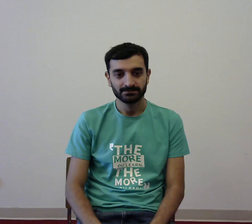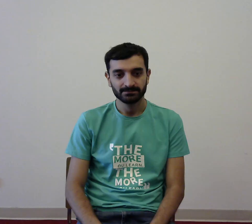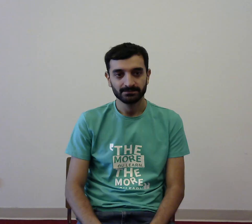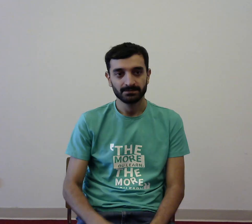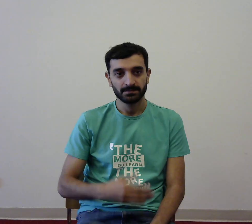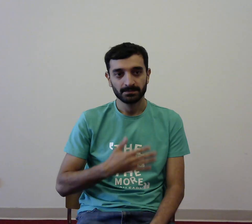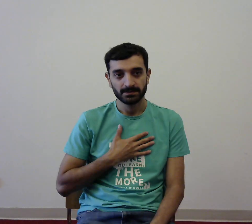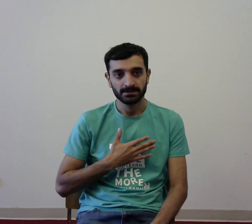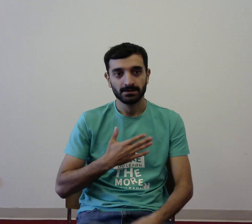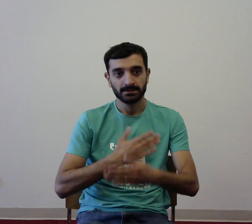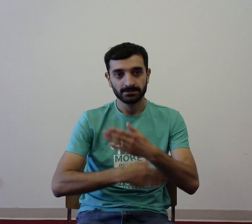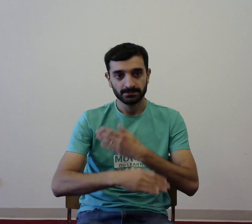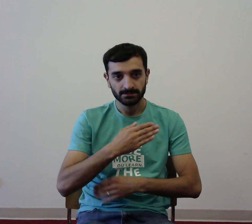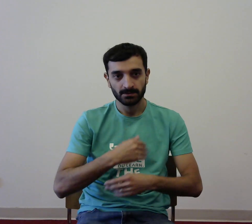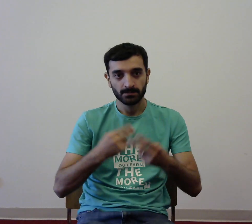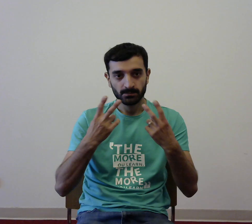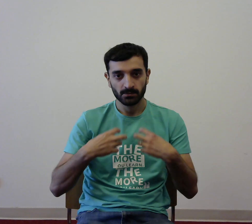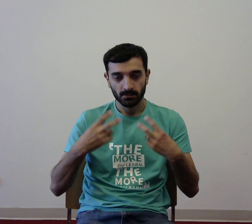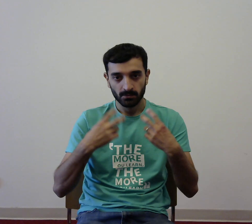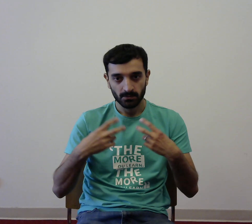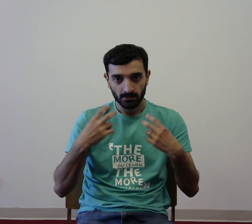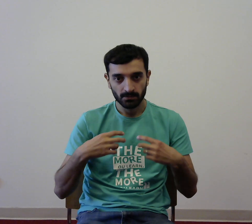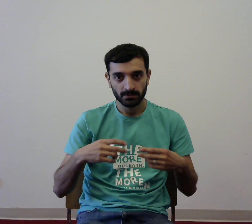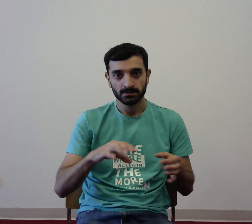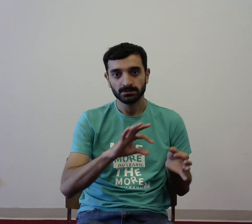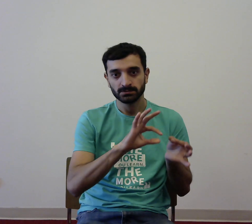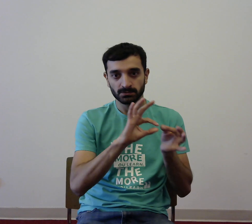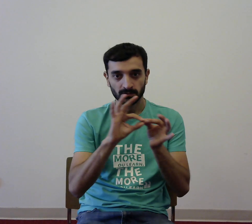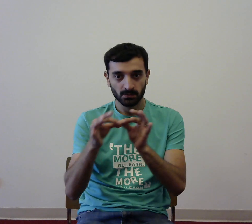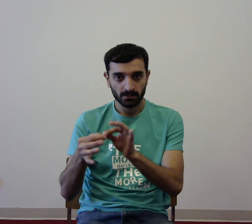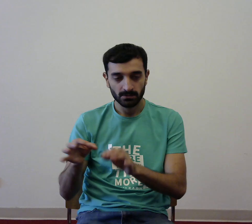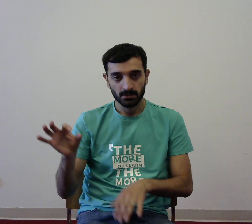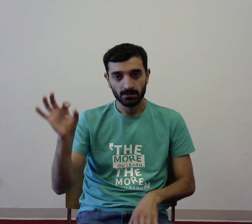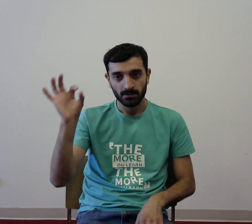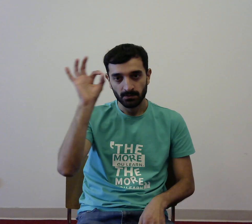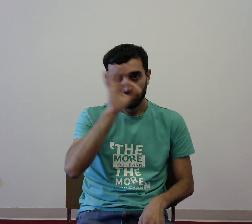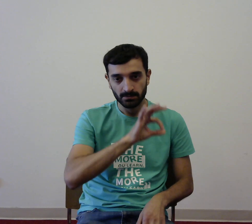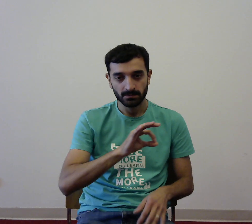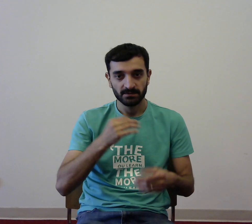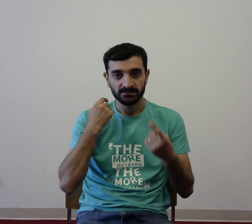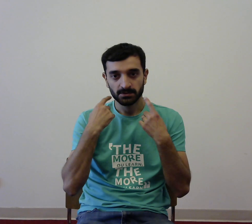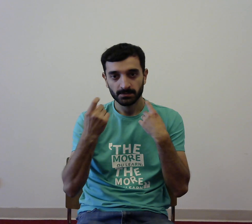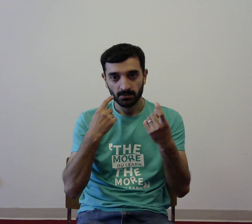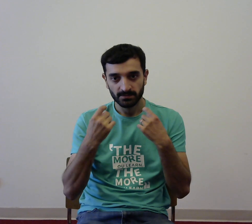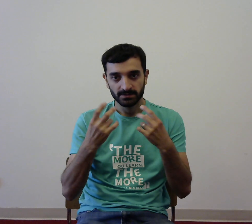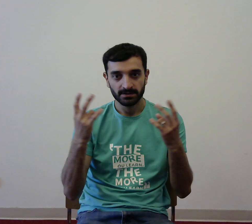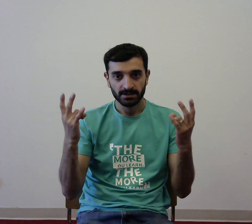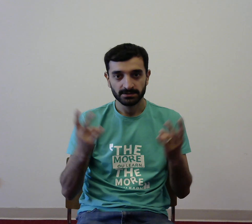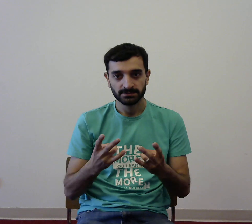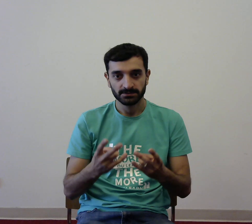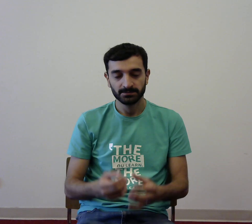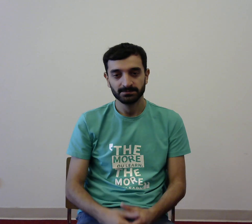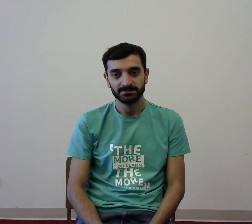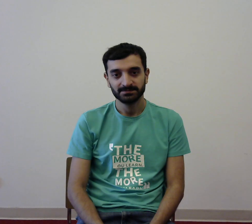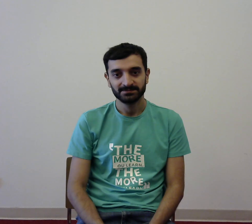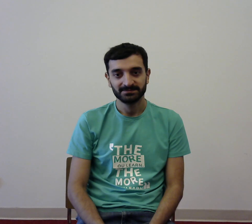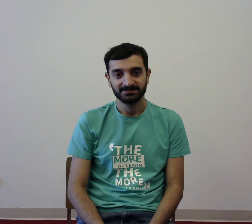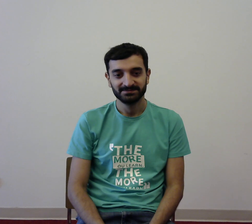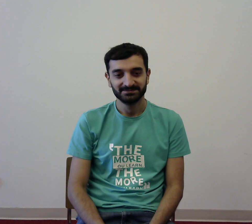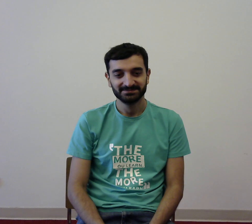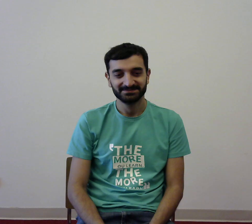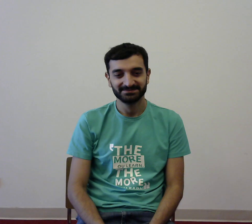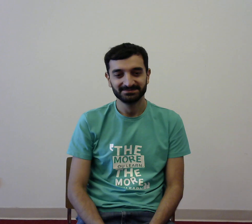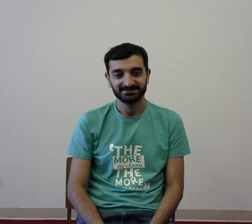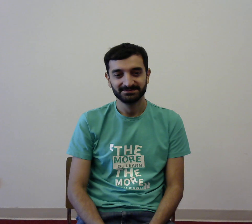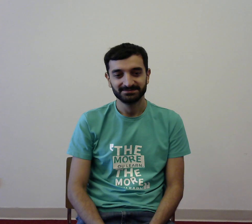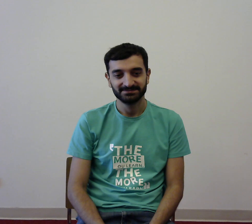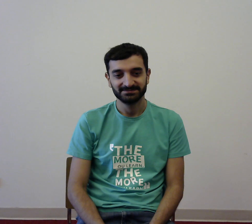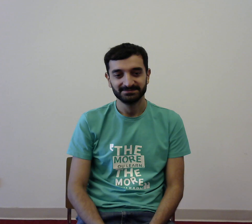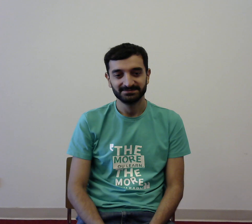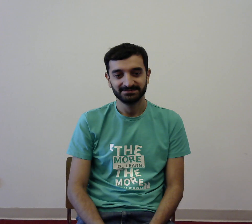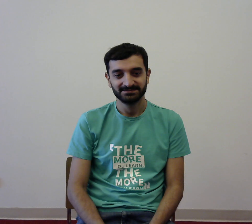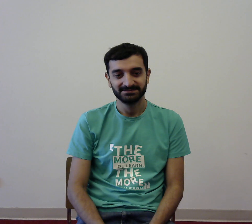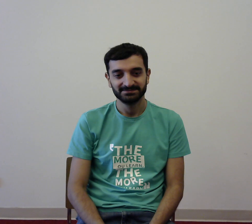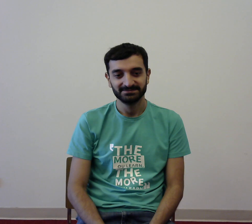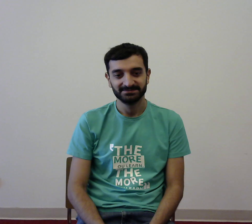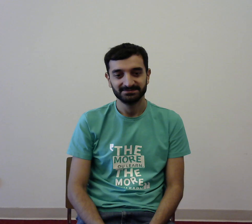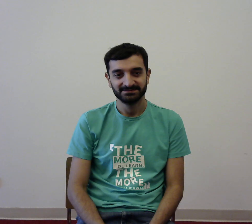Mənə əlillik müayinəsinin nəticəsi barədə məlumat lazımdır